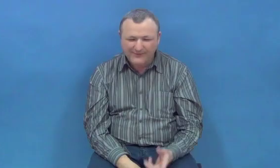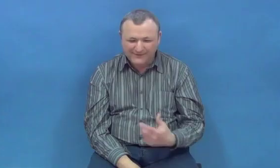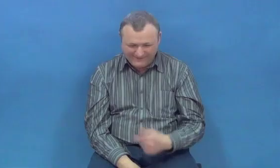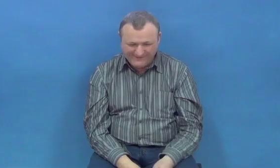Aha.